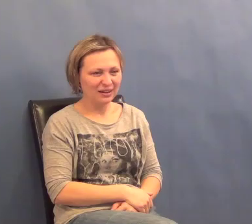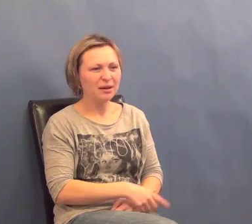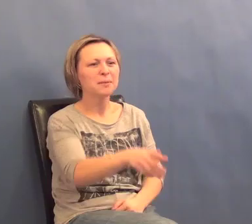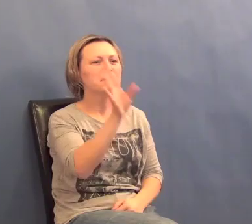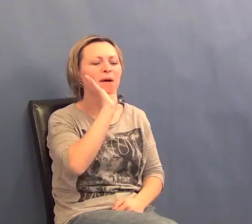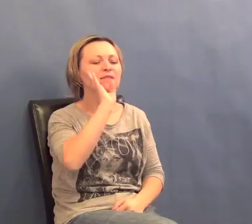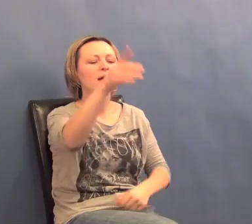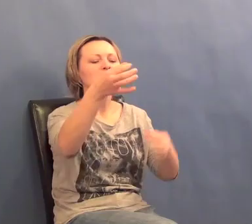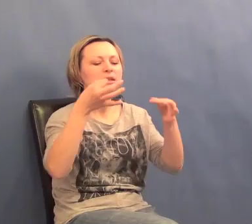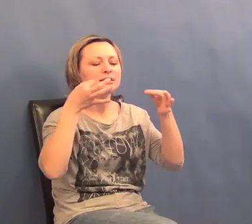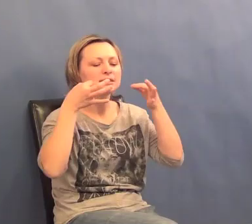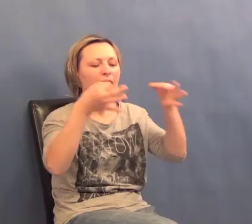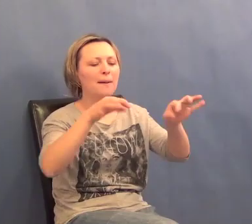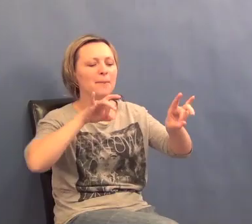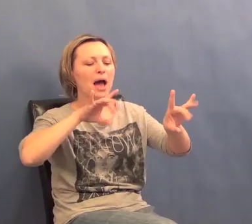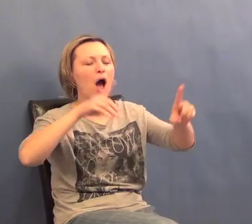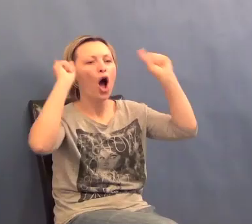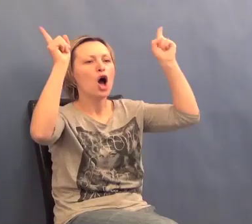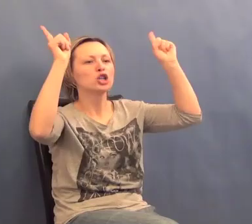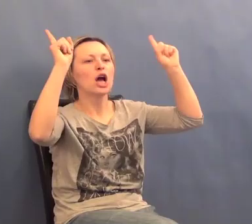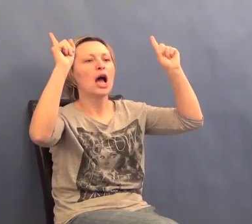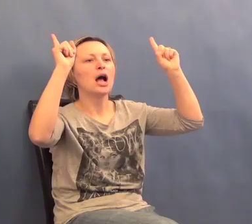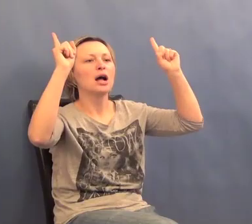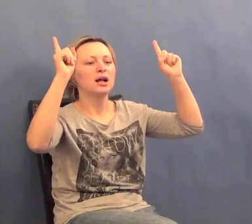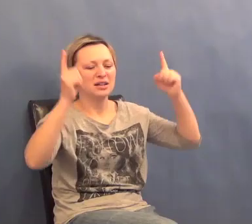To prawdopodobnie jest tak, że należy być ostrożnym podczas podbiegania do samochodu.